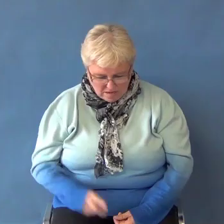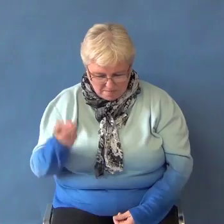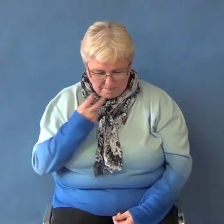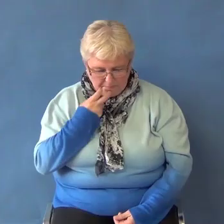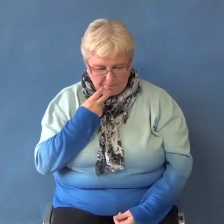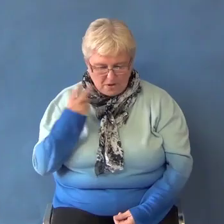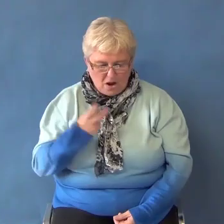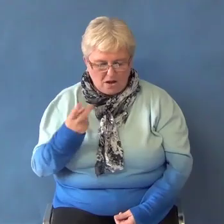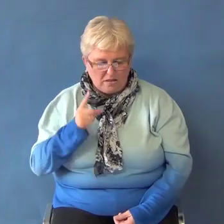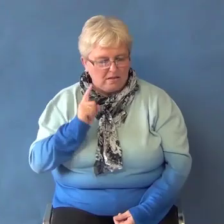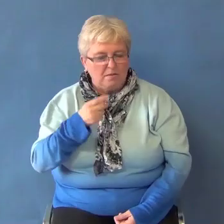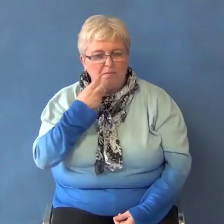Zakaz używania prądu.